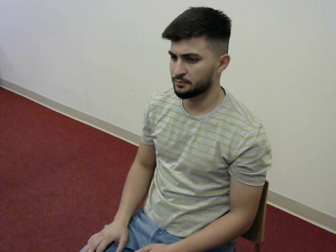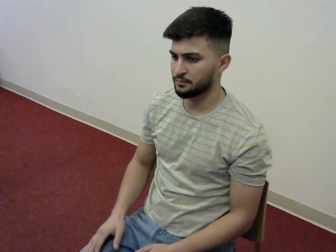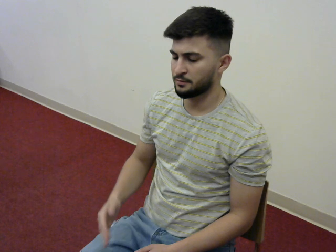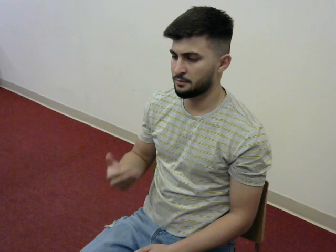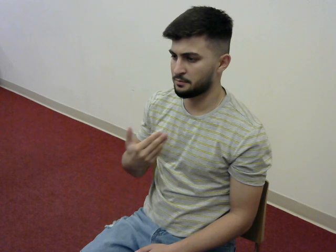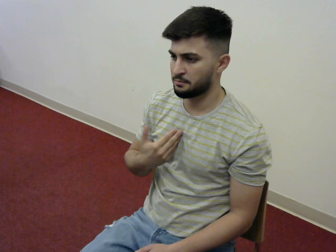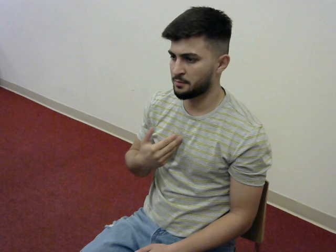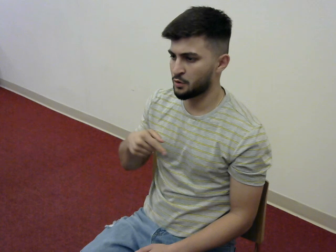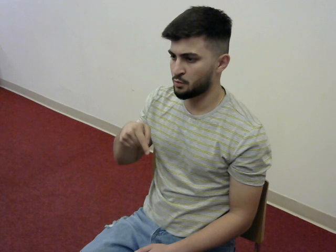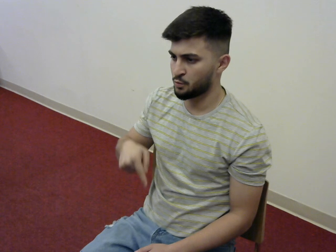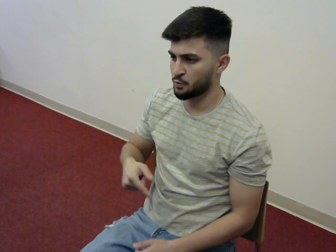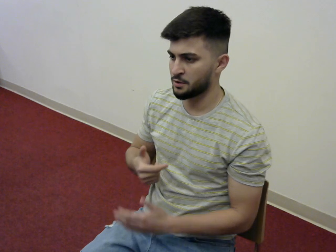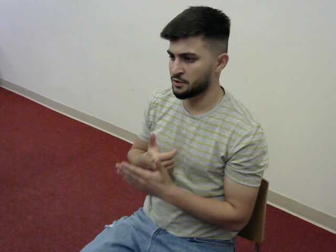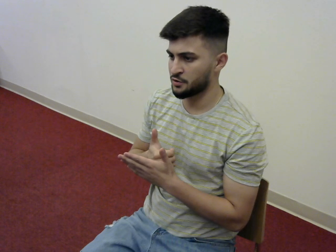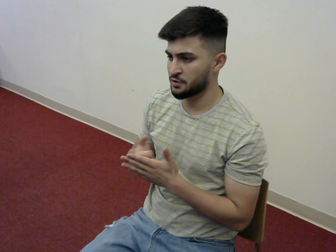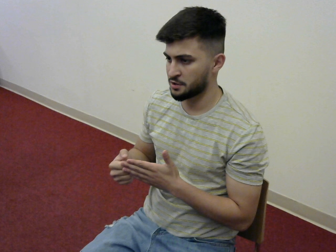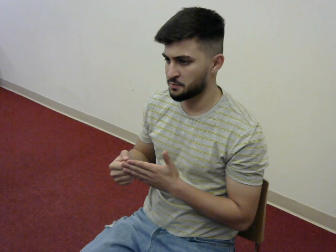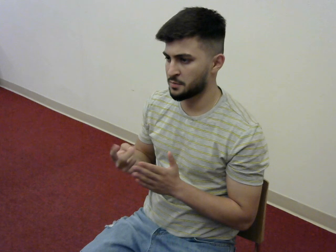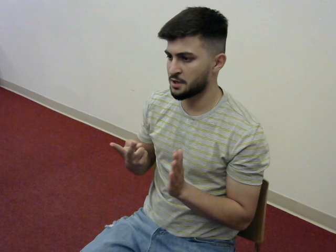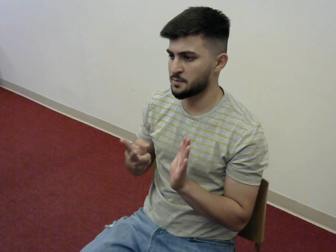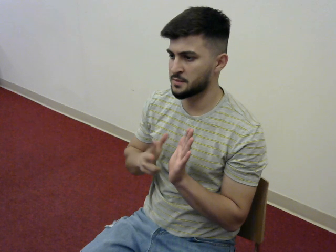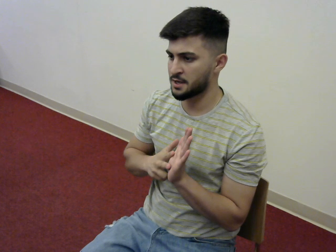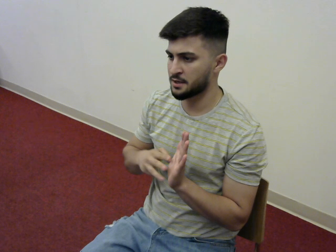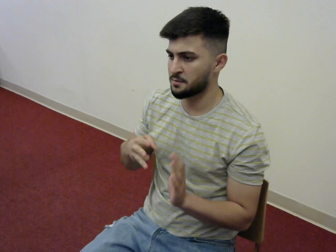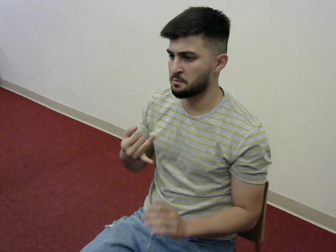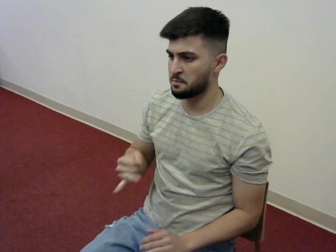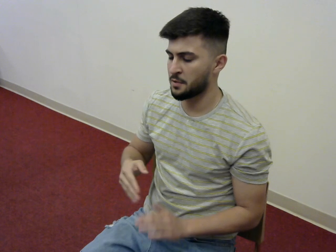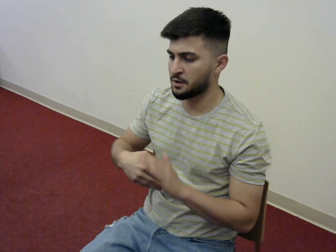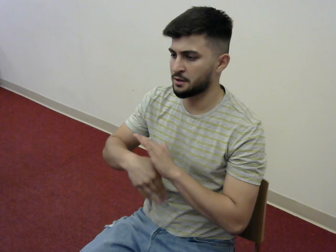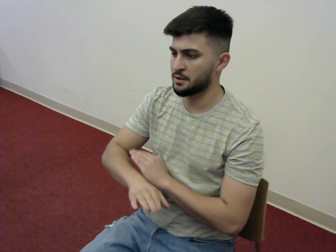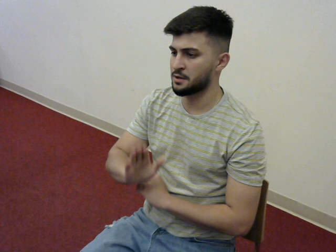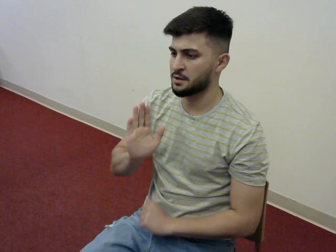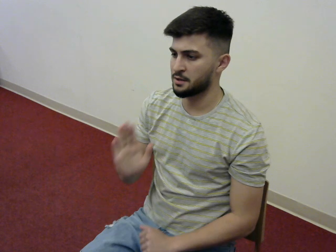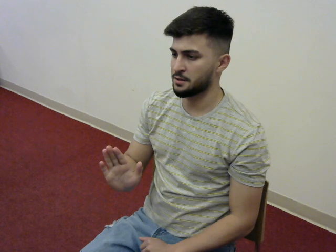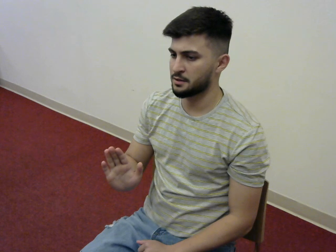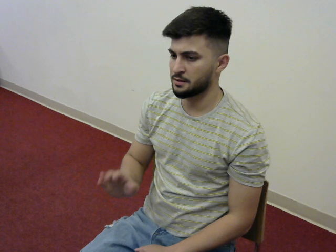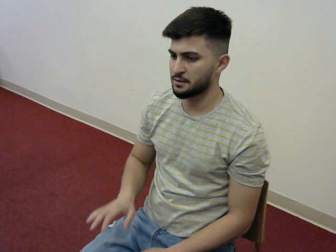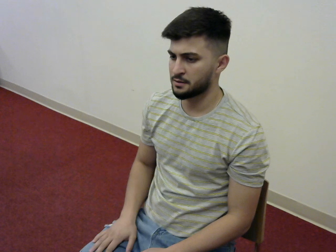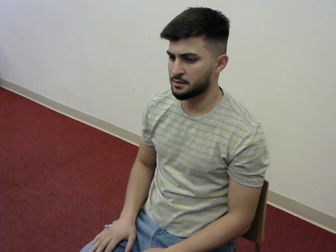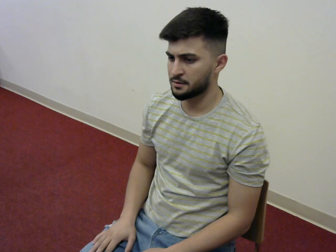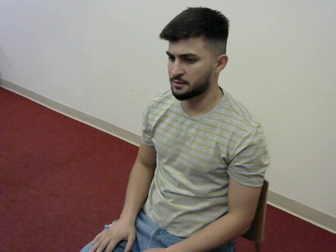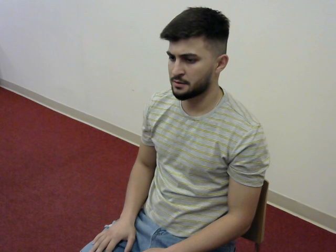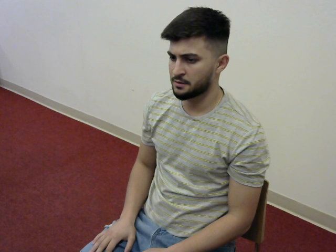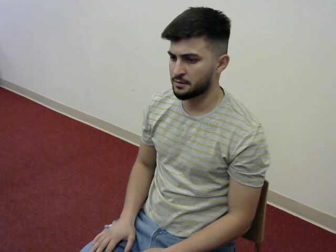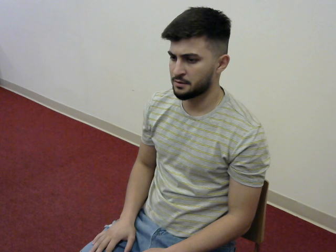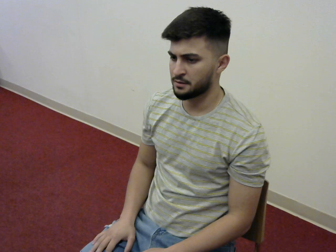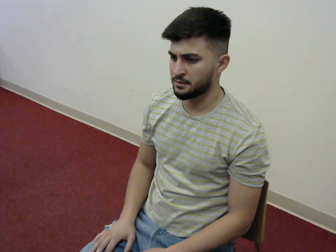Mən burdan çıxıb 28 maya gedəcəm